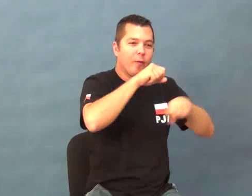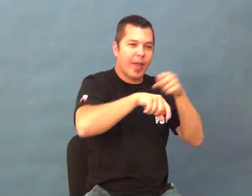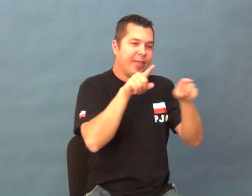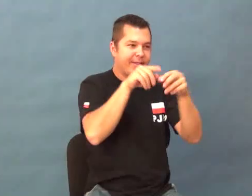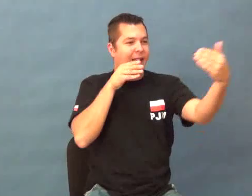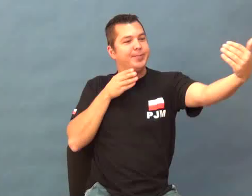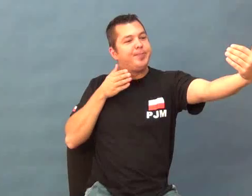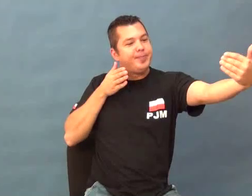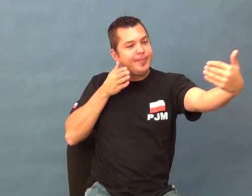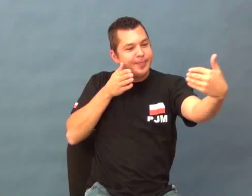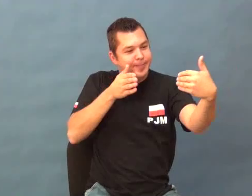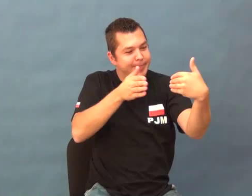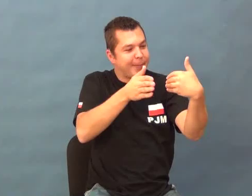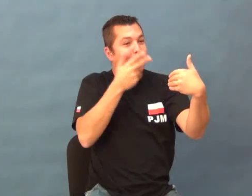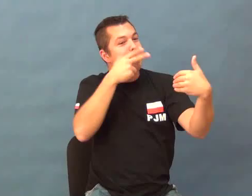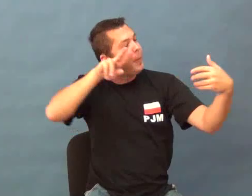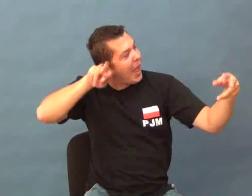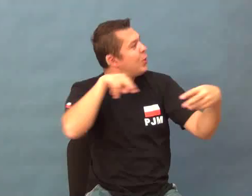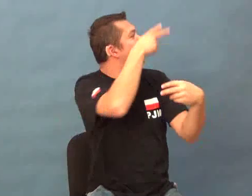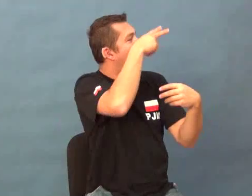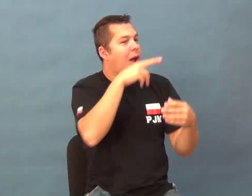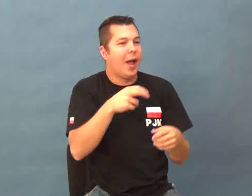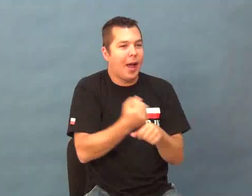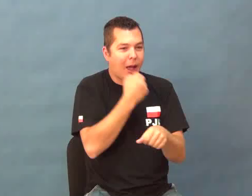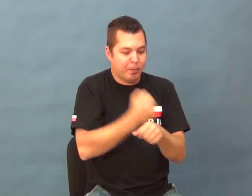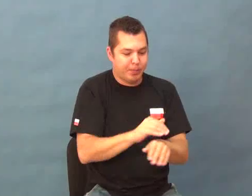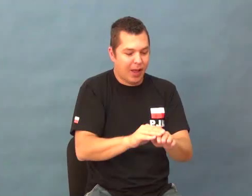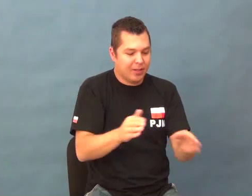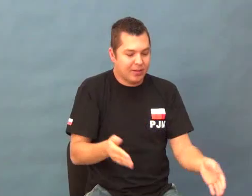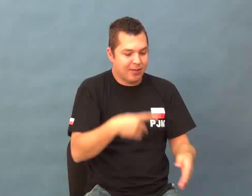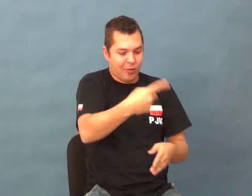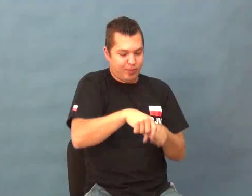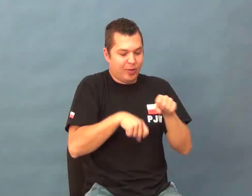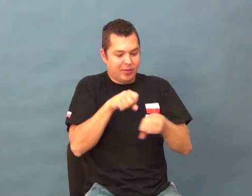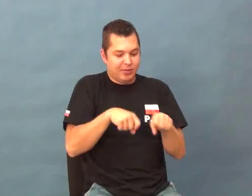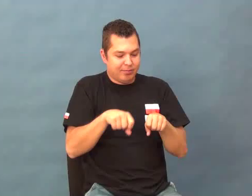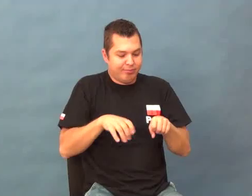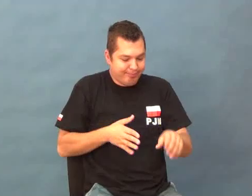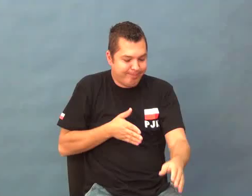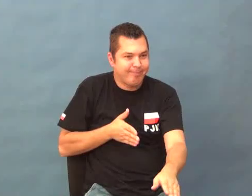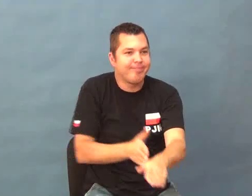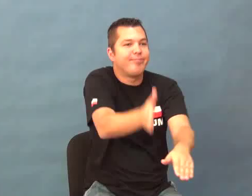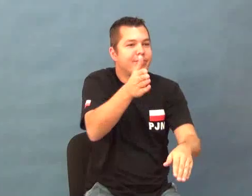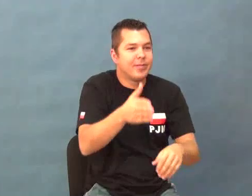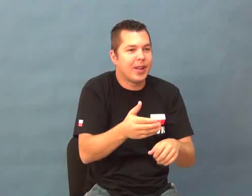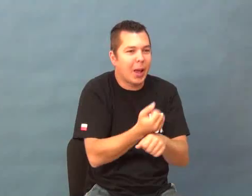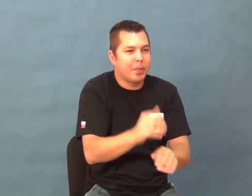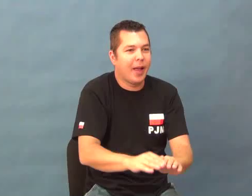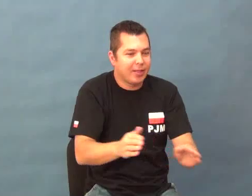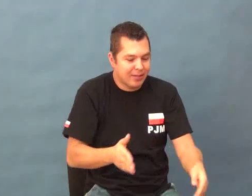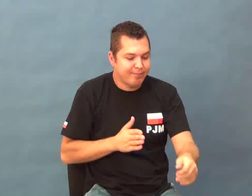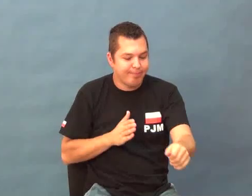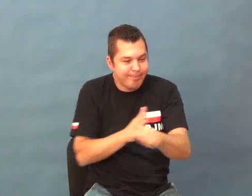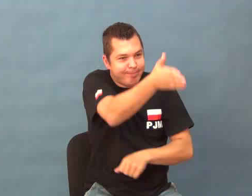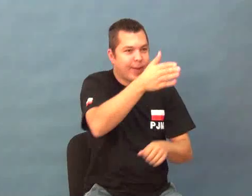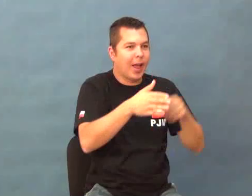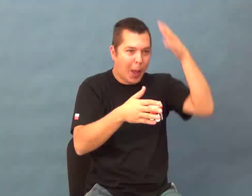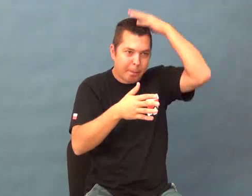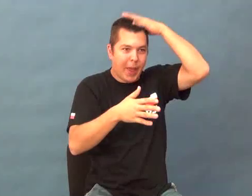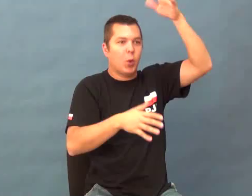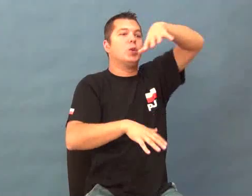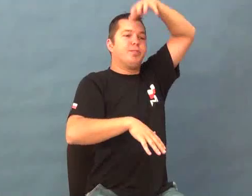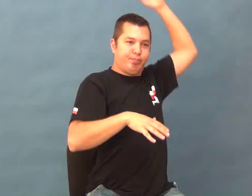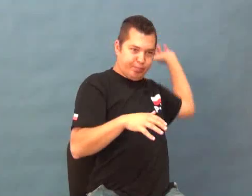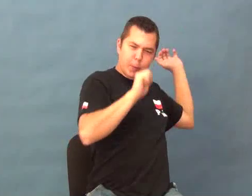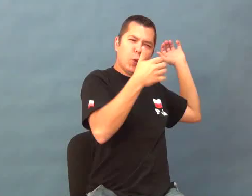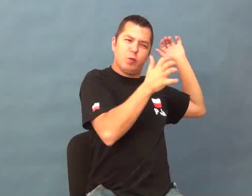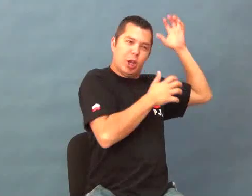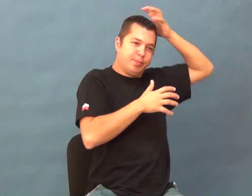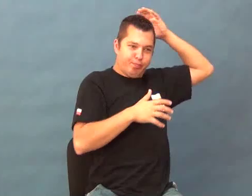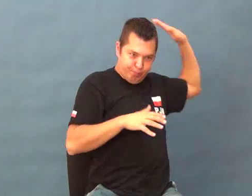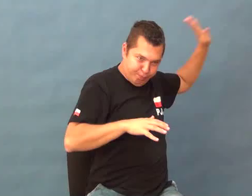Mijając się, on się obejrzał za nią, ale nie zauważył i wjechał rowerem na kamień, a kapelusz spadł mu z głowy, już wcześniej spadł.